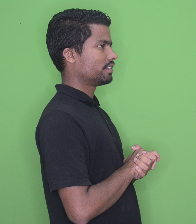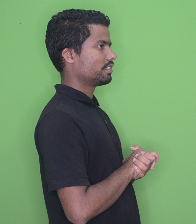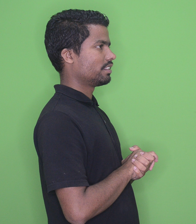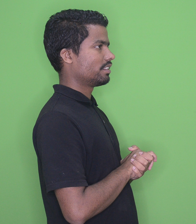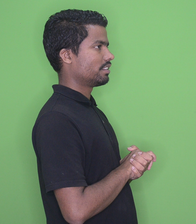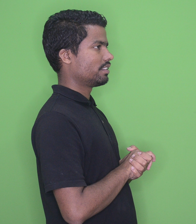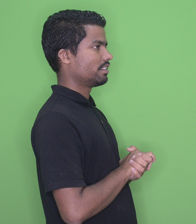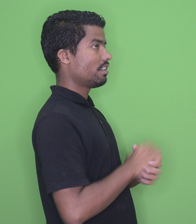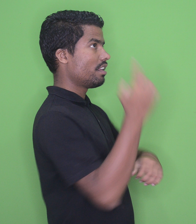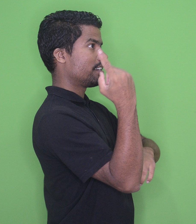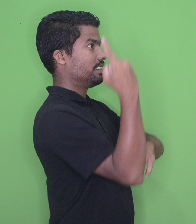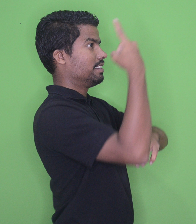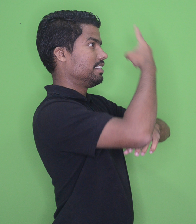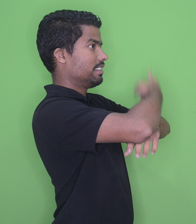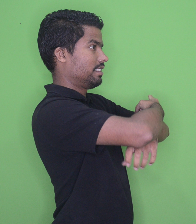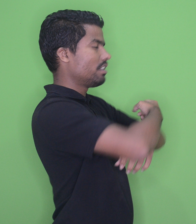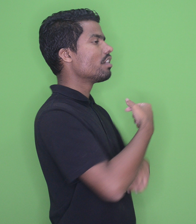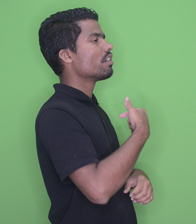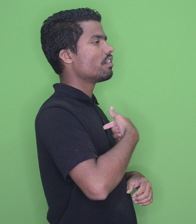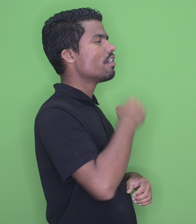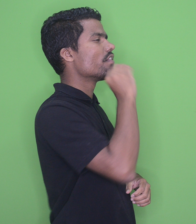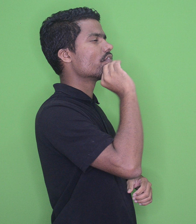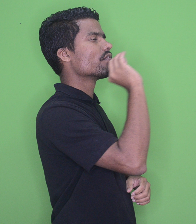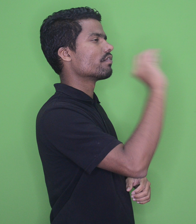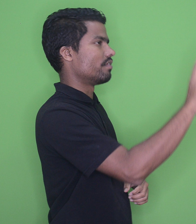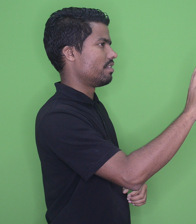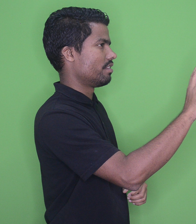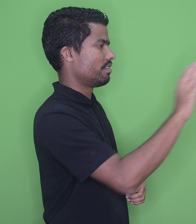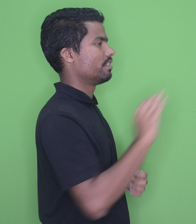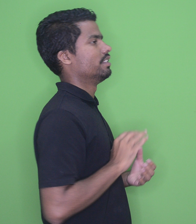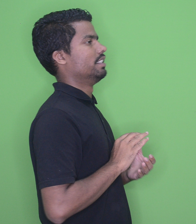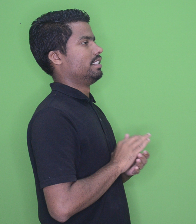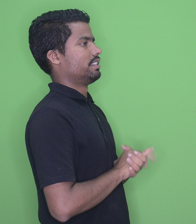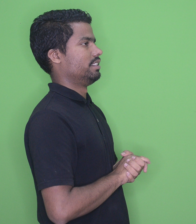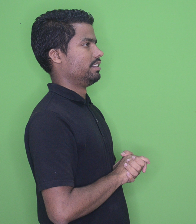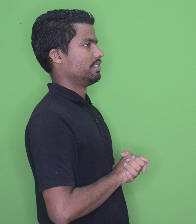i will let you know in a day